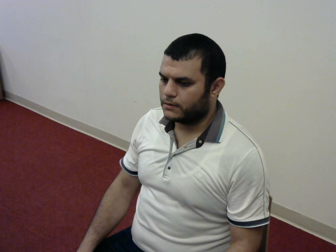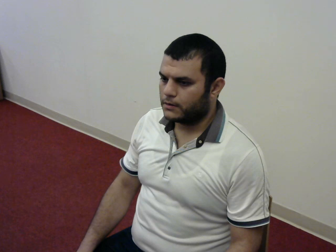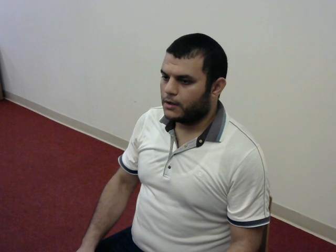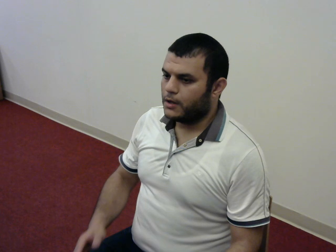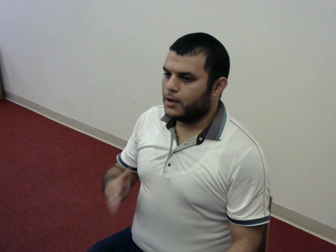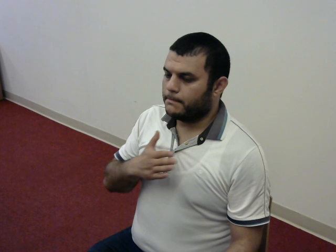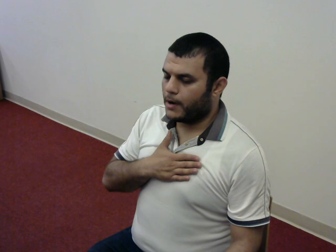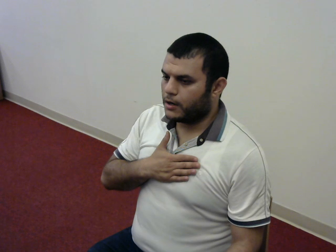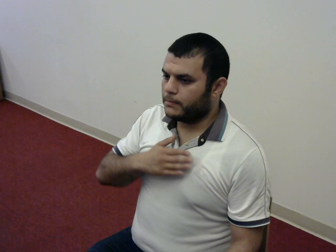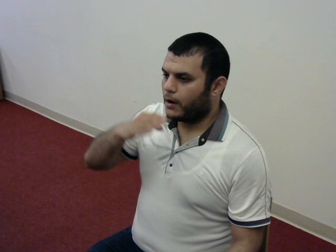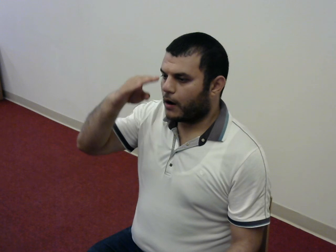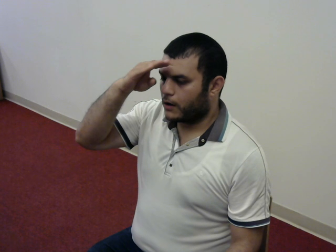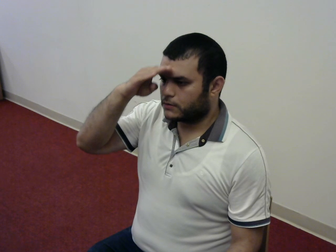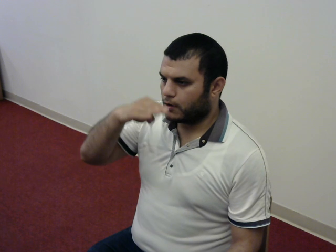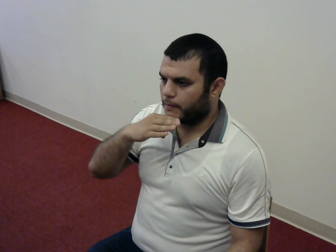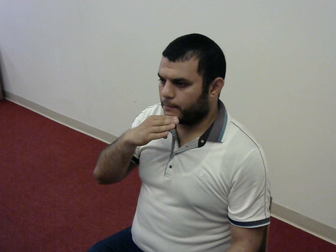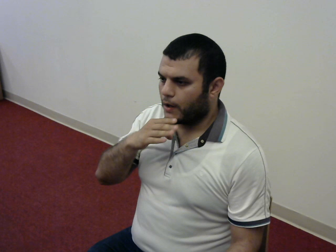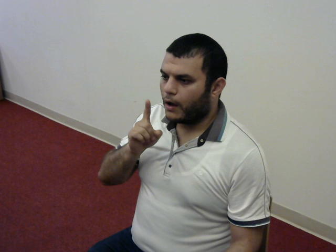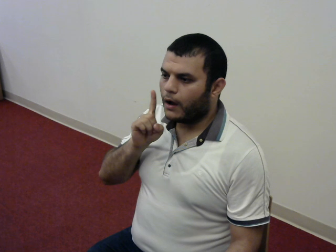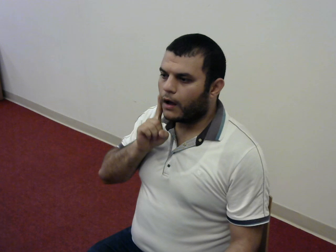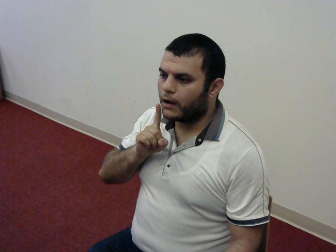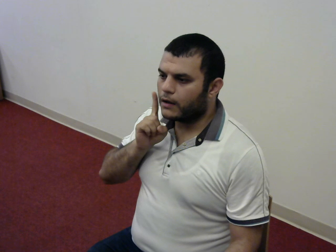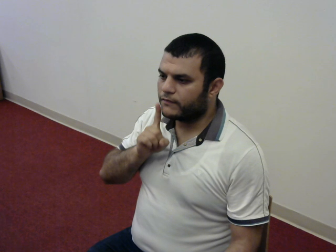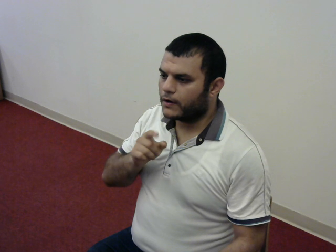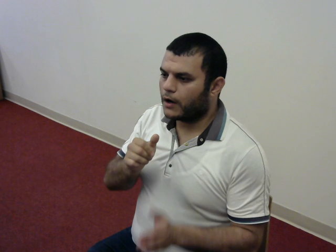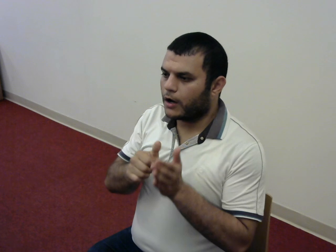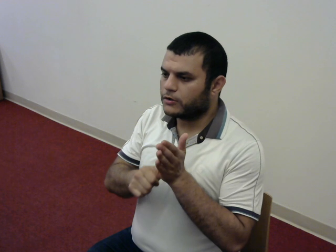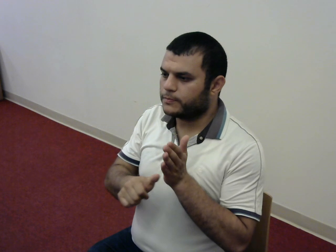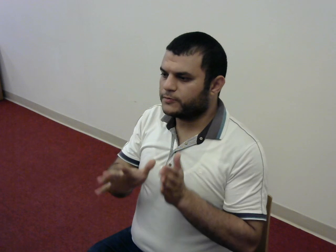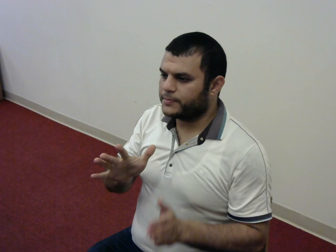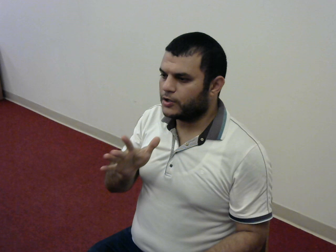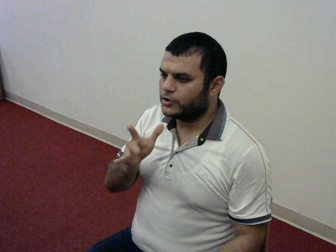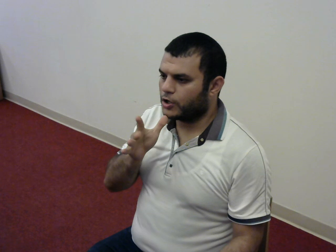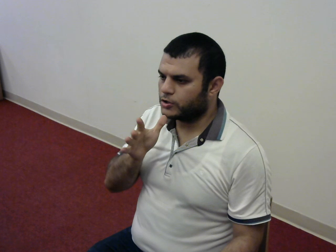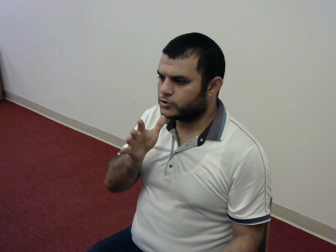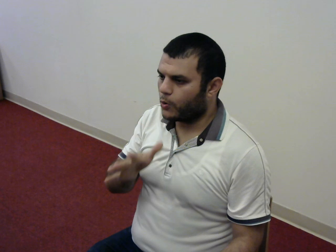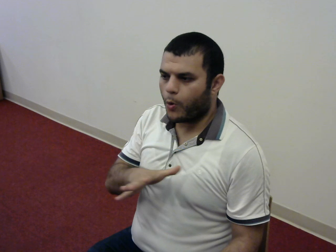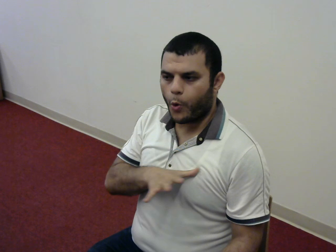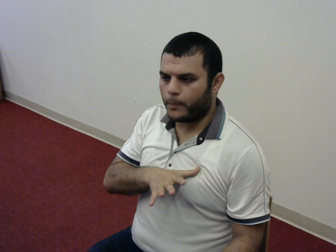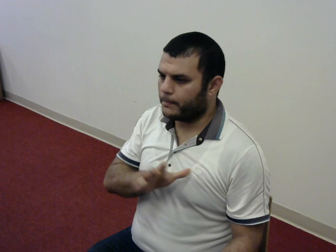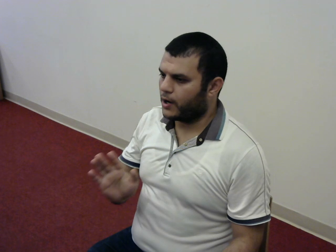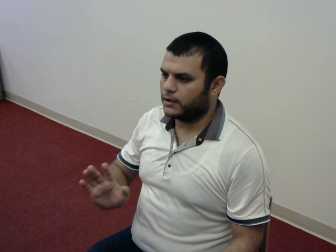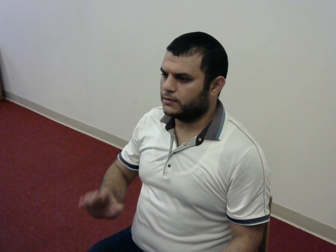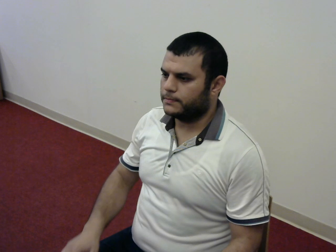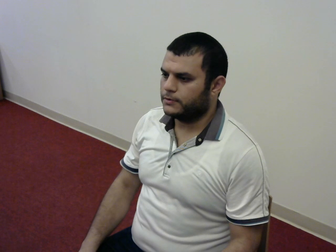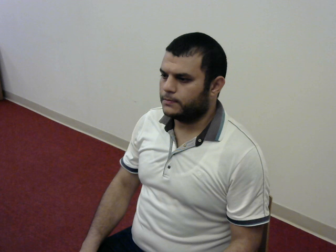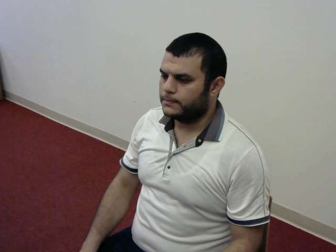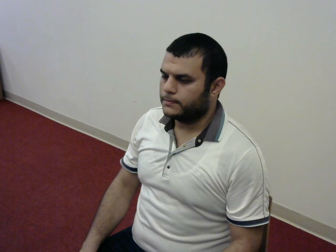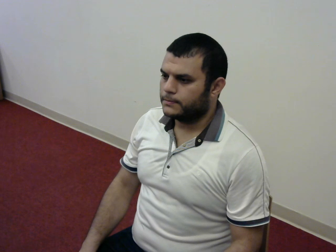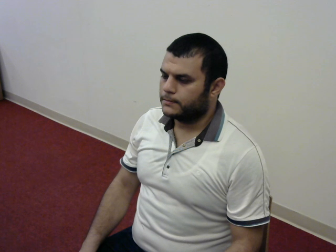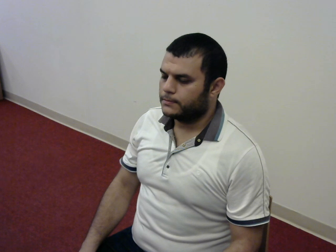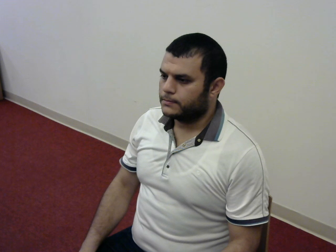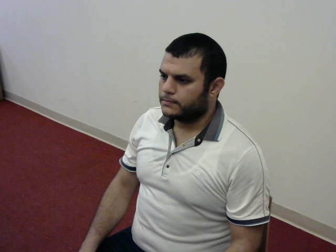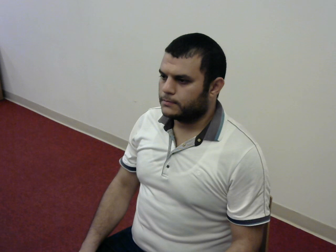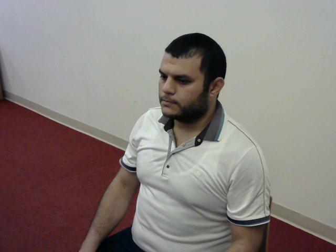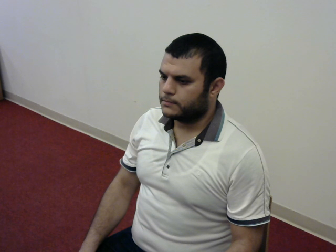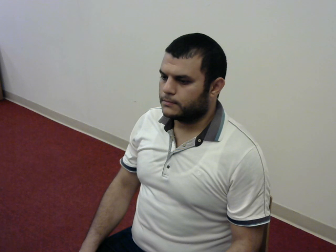Mənim atamın hələ 65 yaşı olmayıb